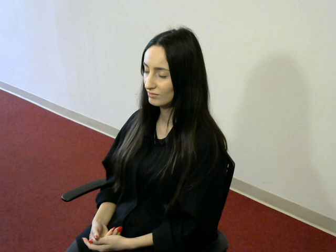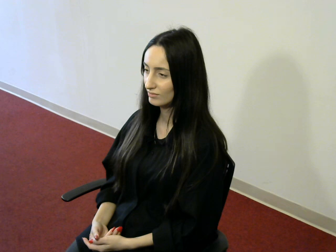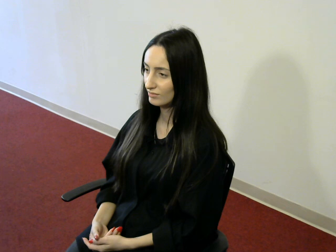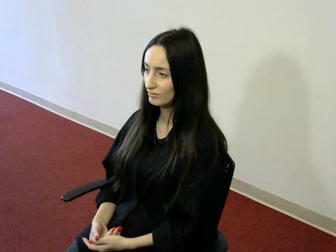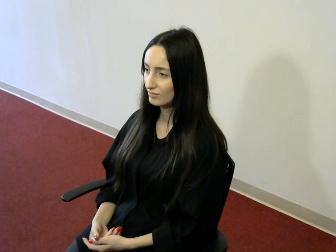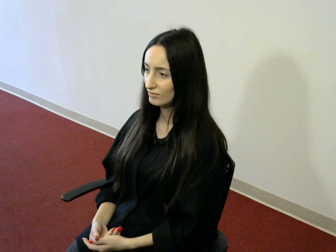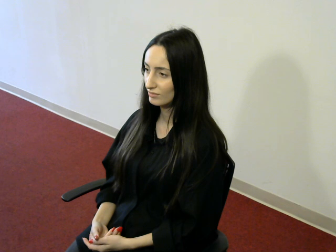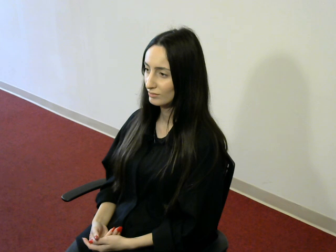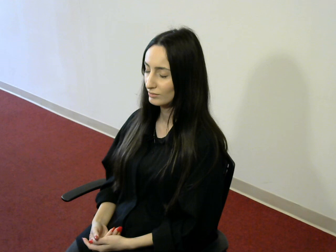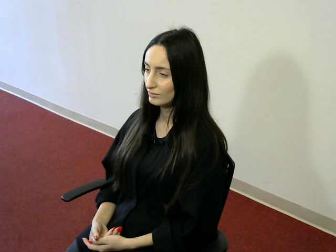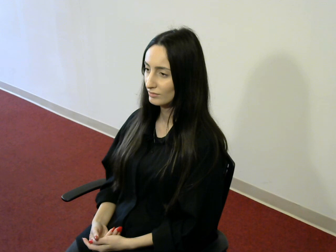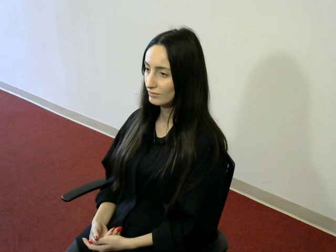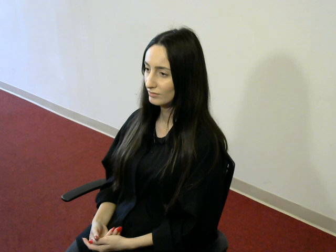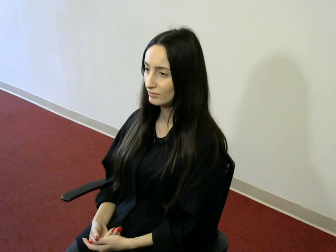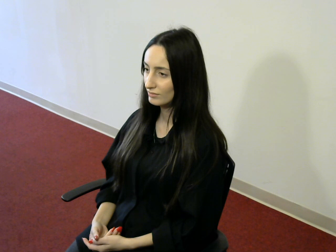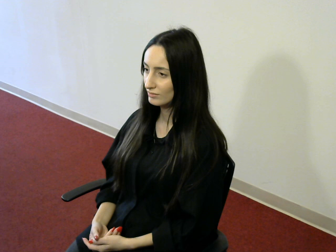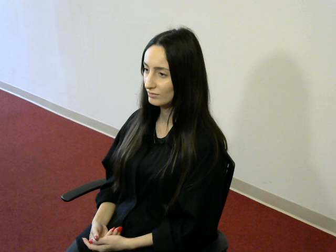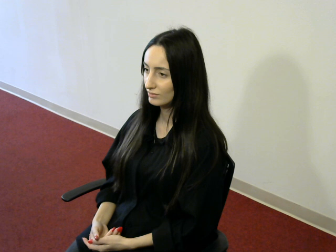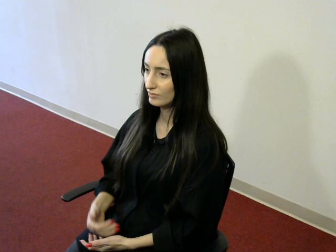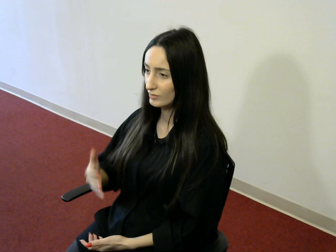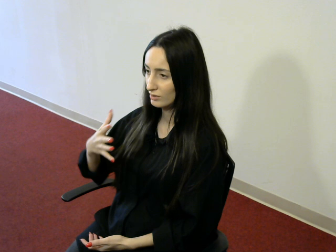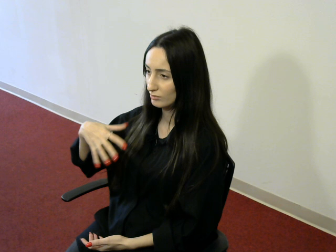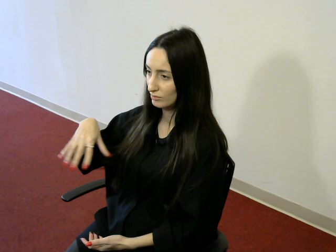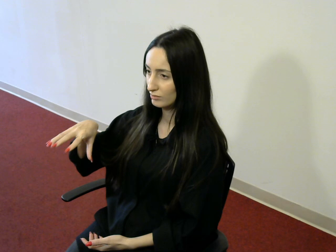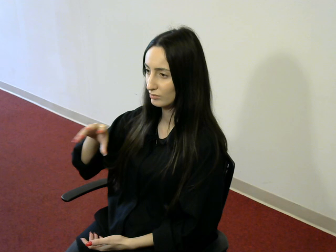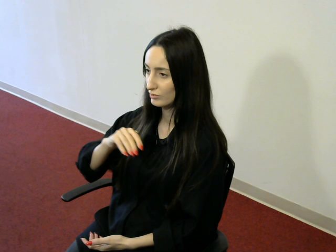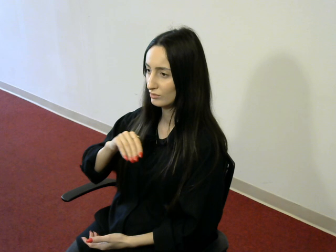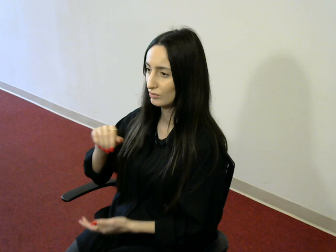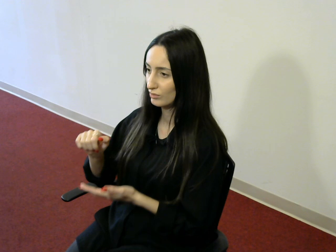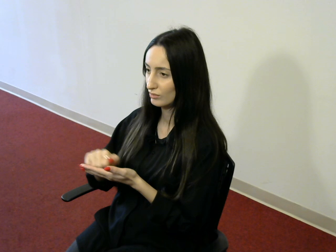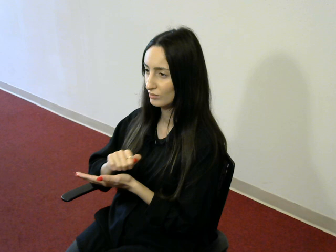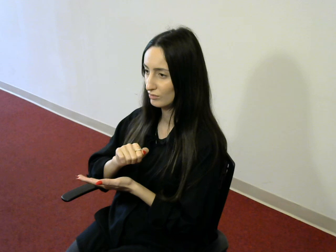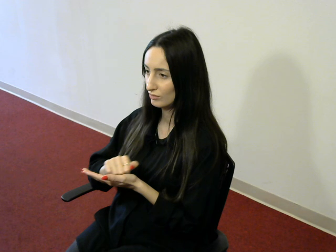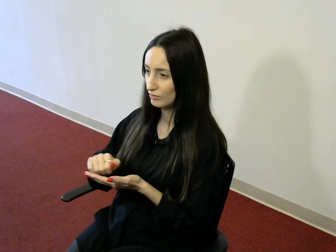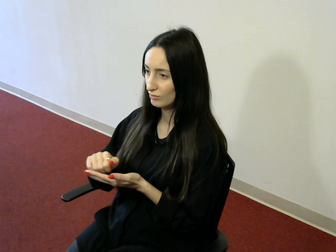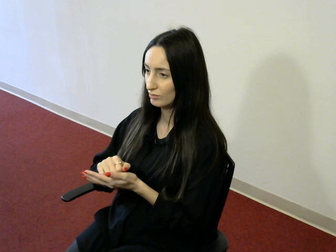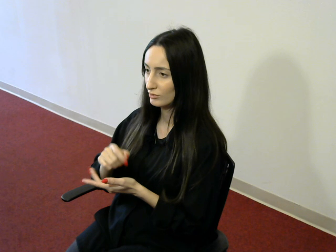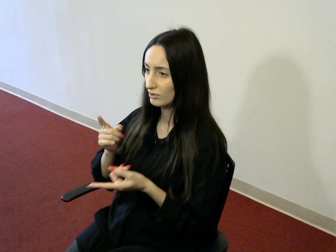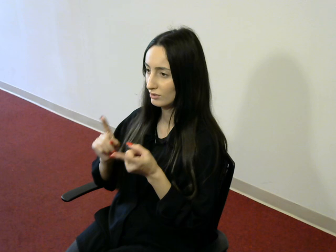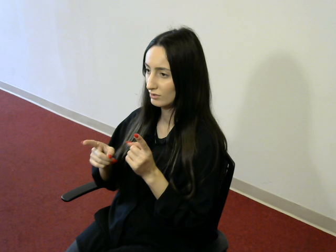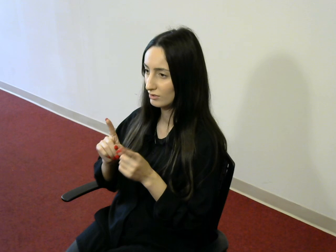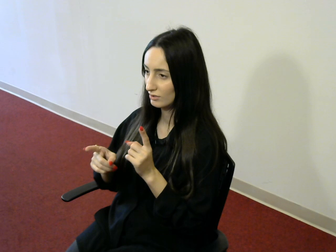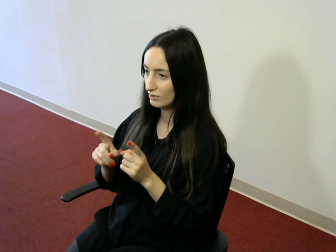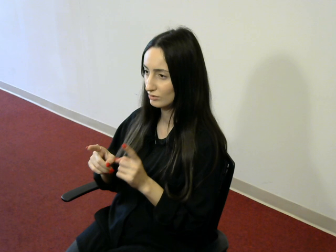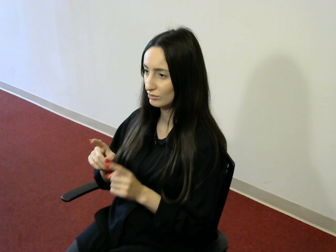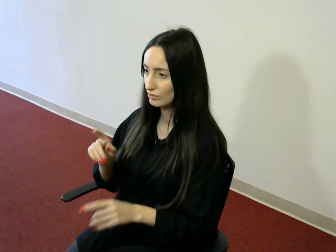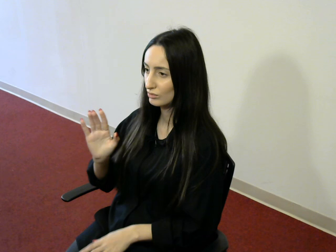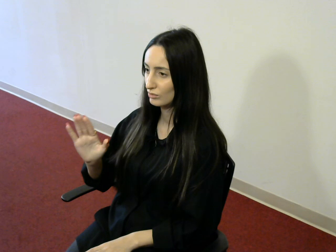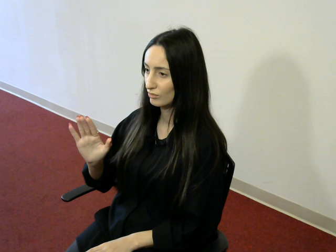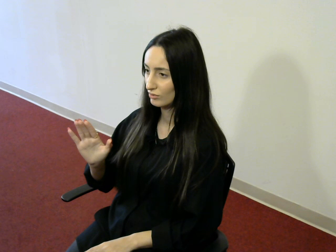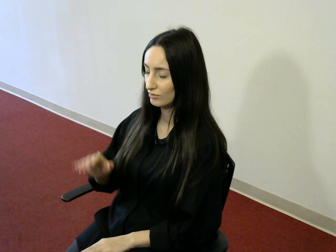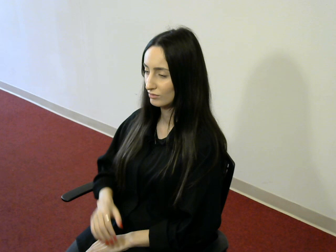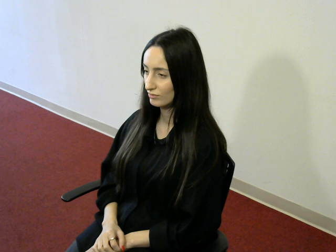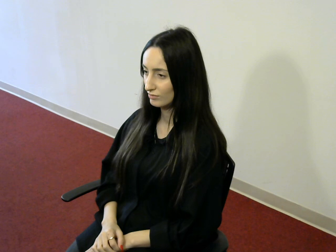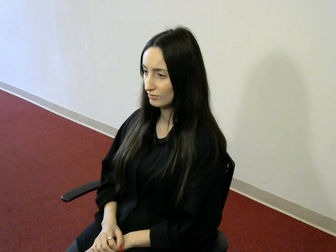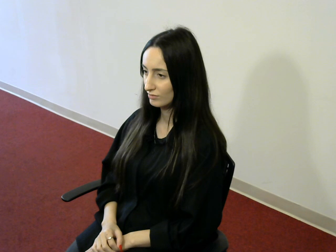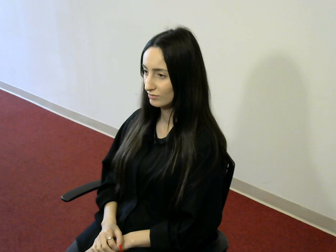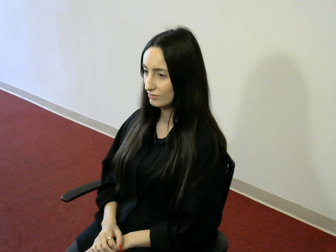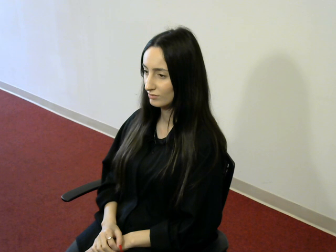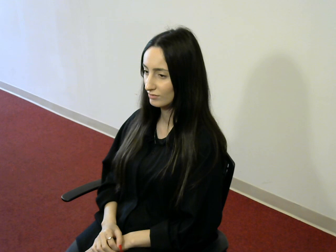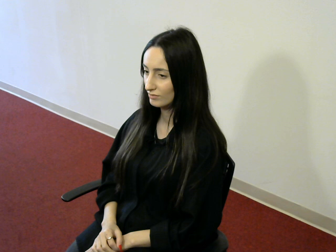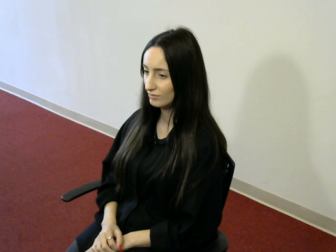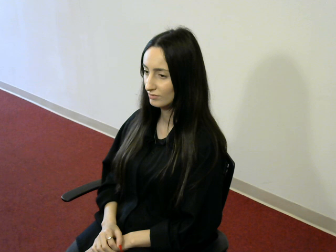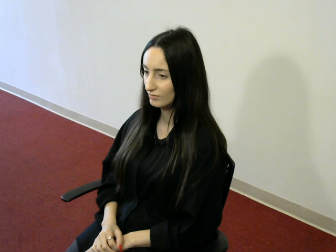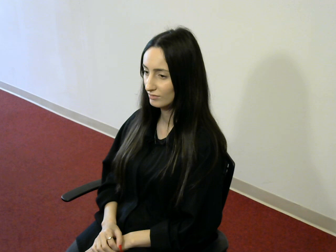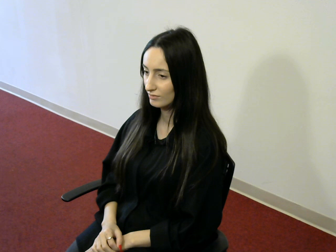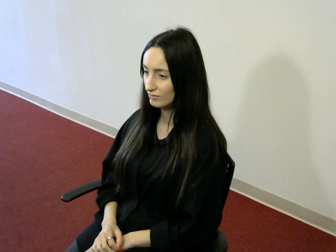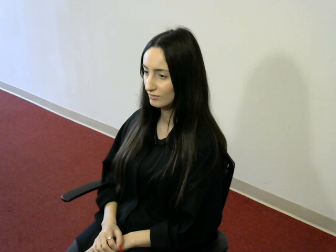Bütün sənədlərin əsli olmalıdır